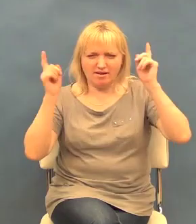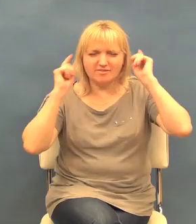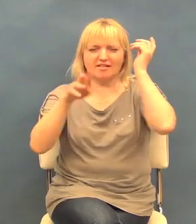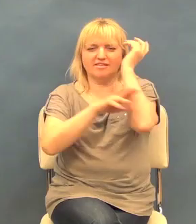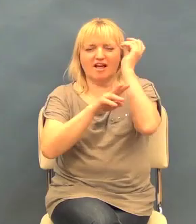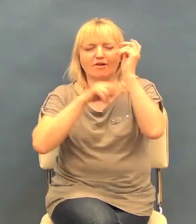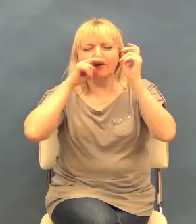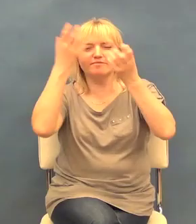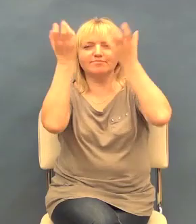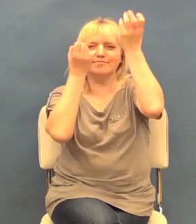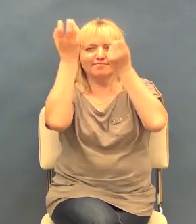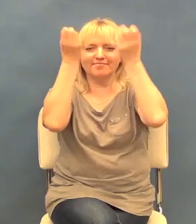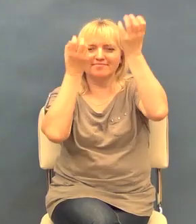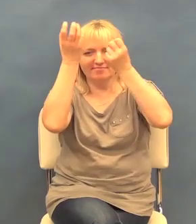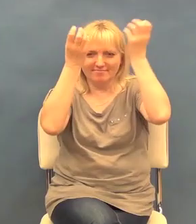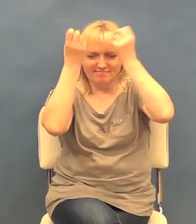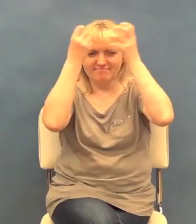Zrywa gruszki na drzewie.